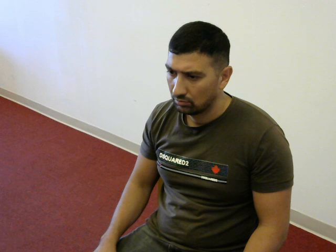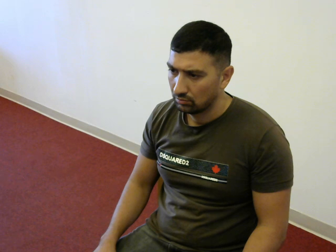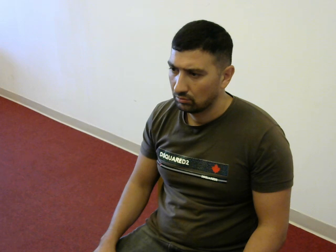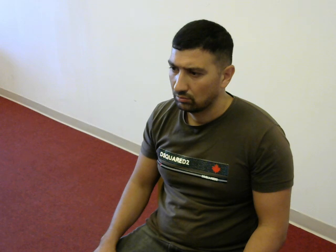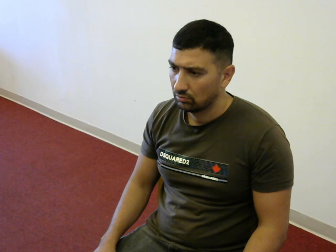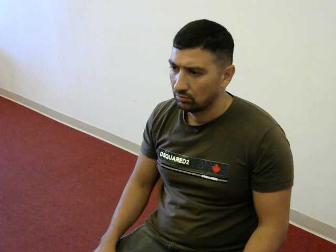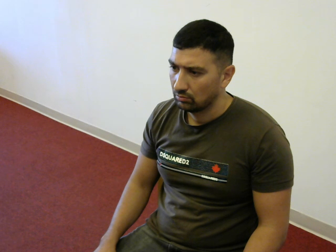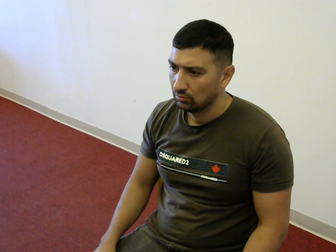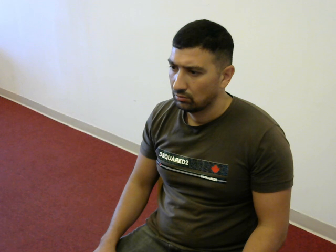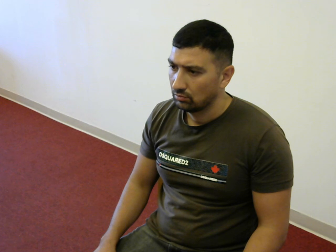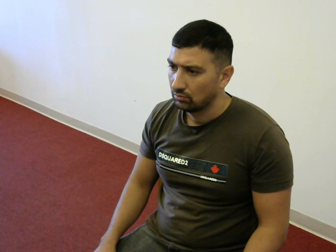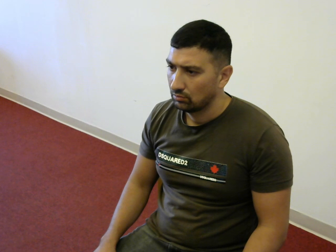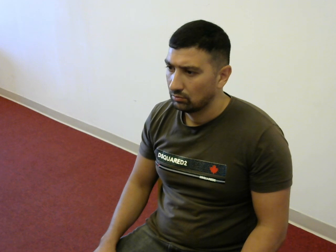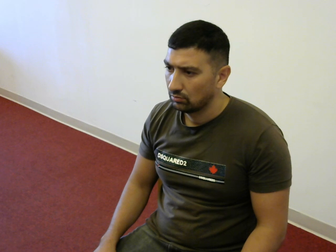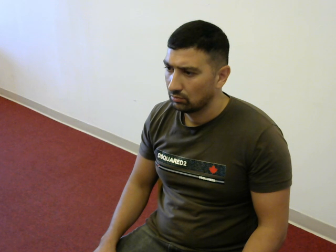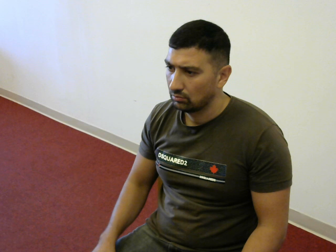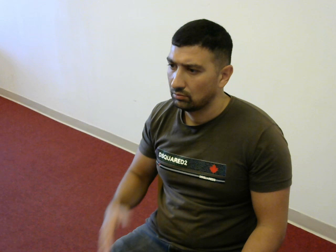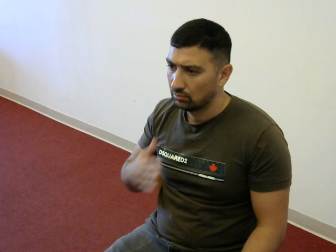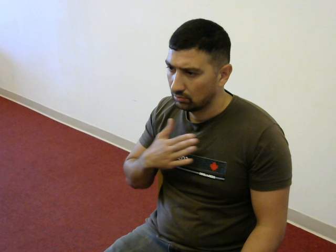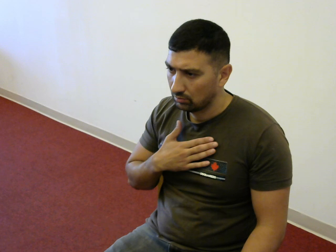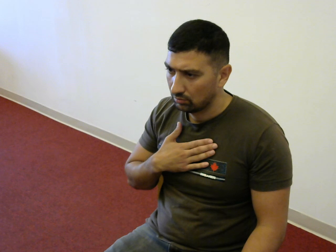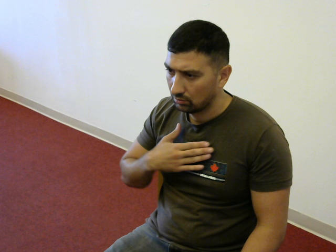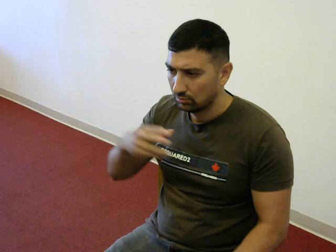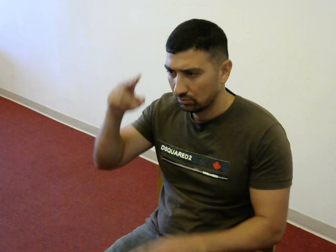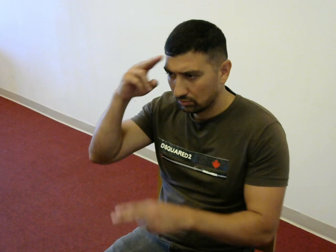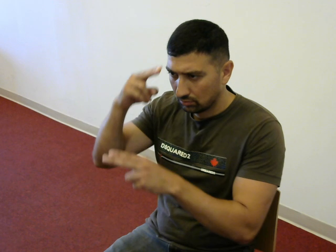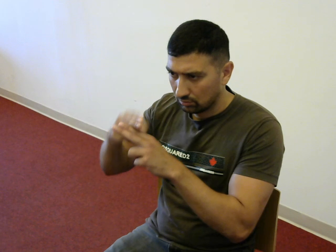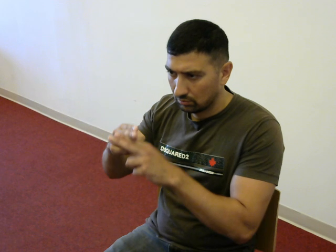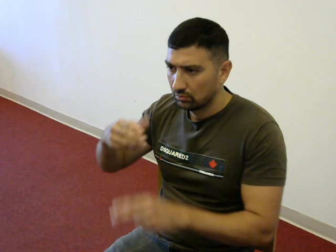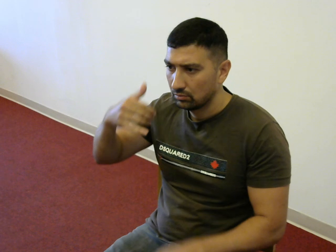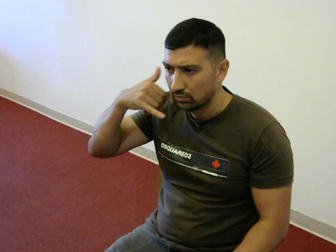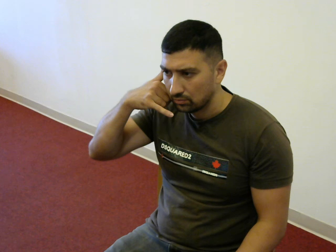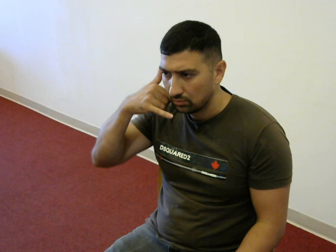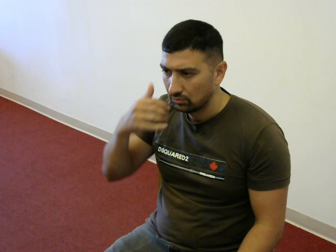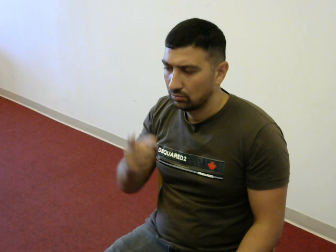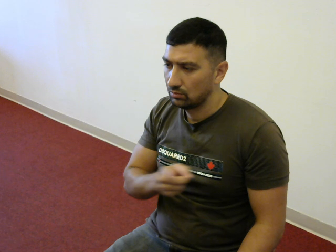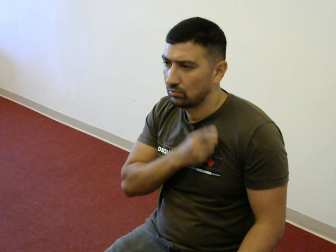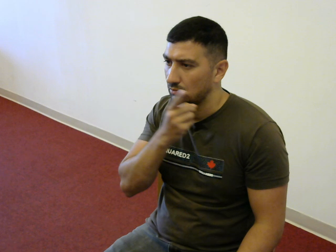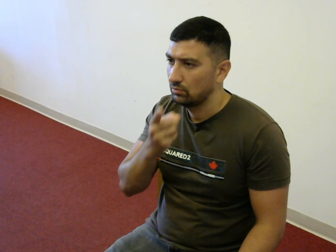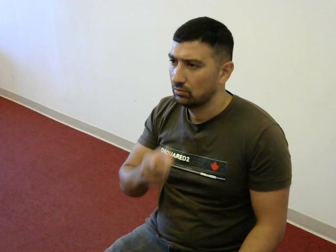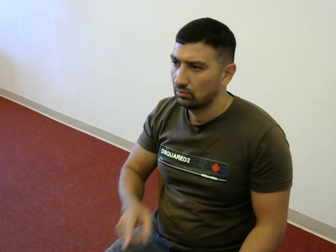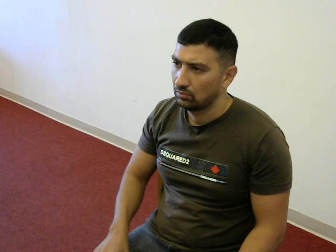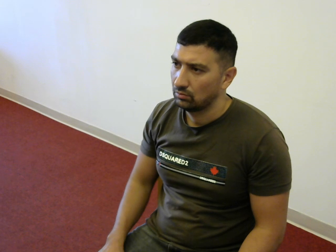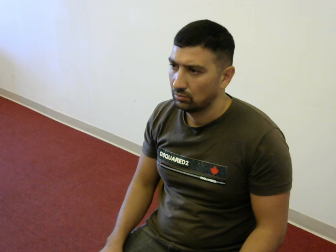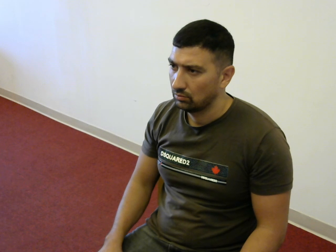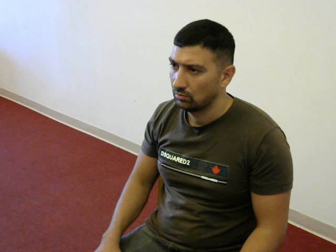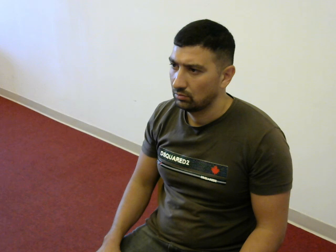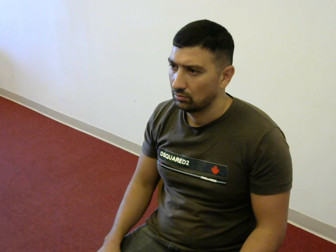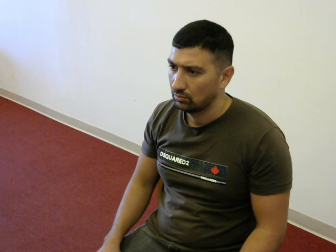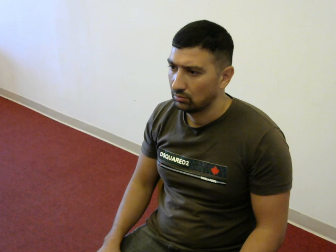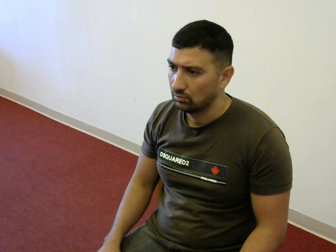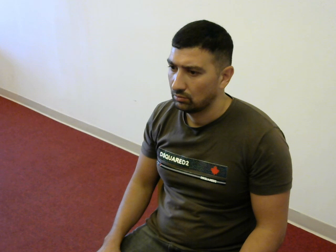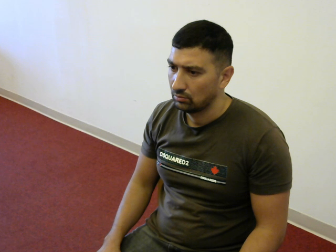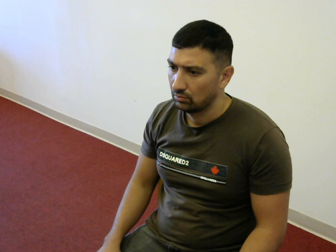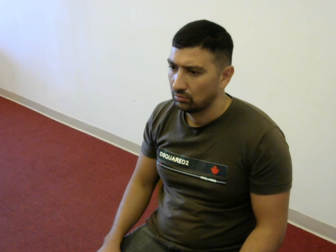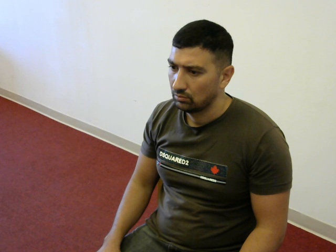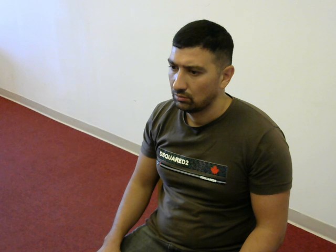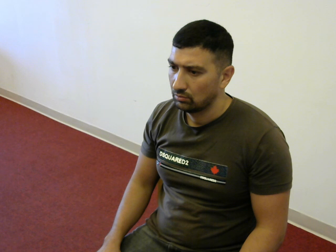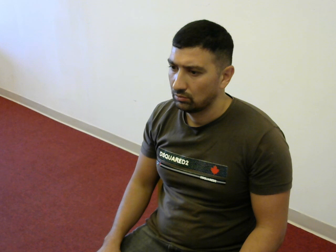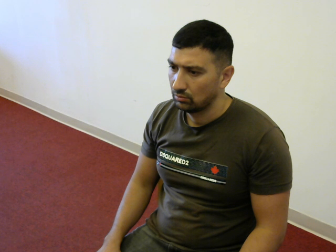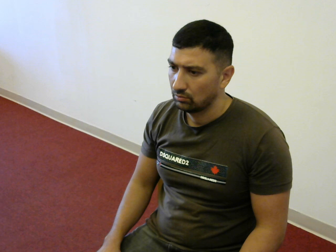Mənim qardaşım telefon ustasıdır